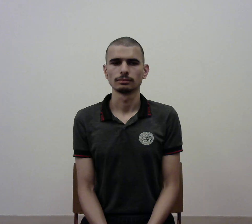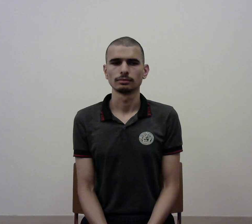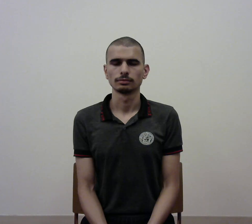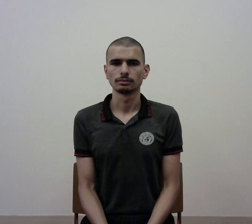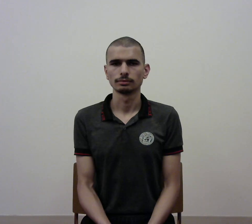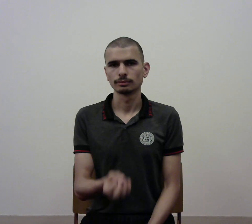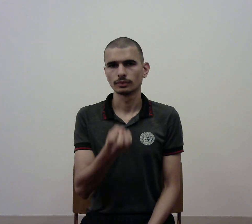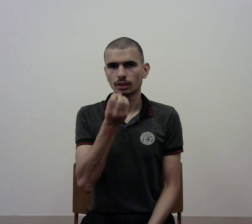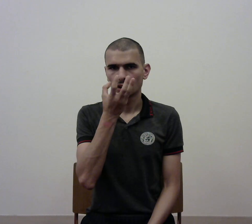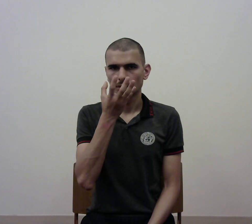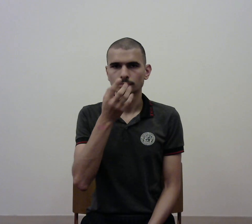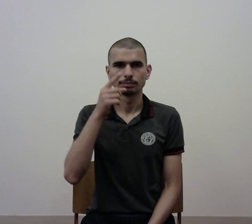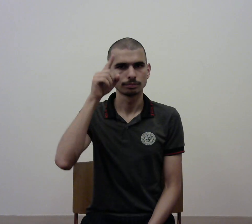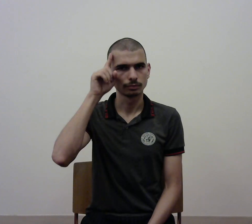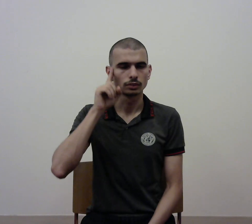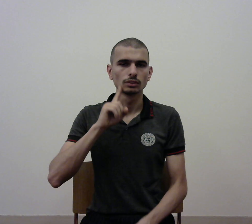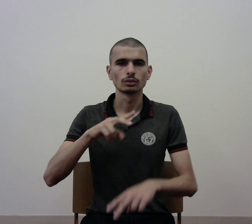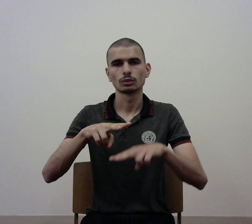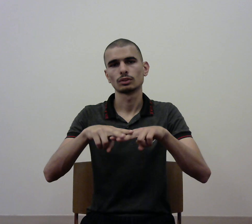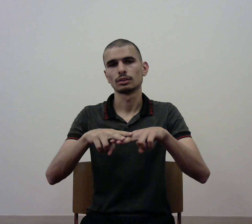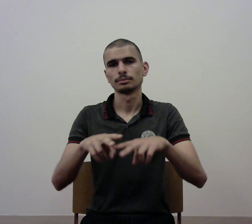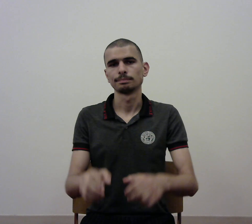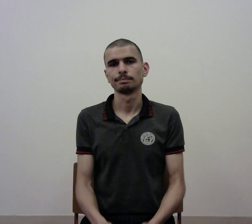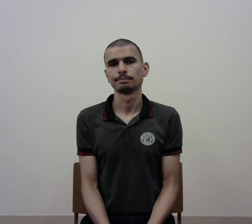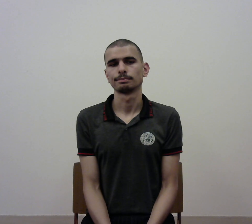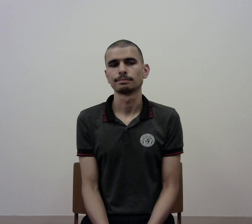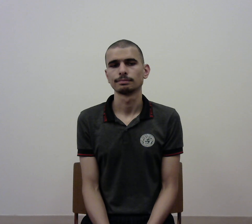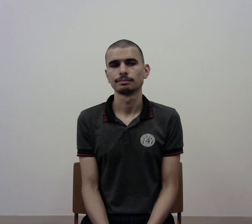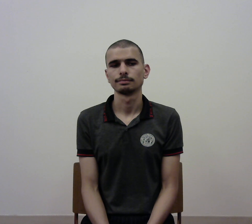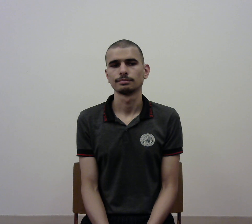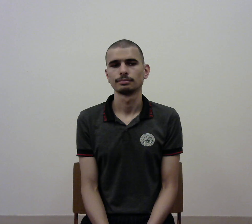Bakı Azərbaycanın paytaxtıdır